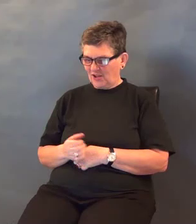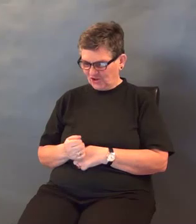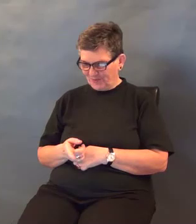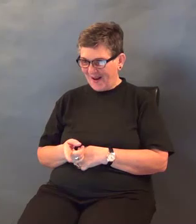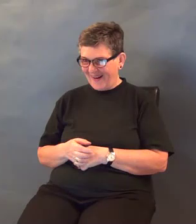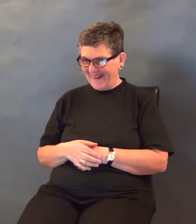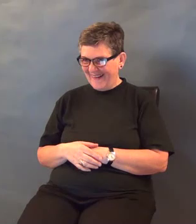Trzyma?